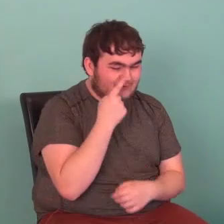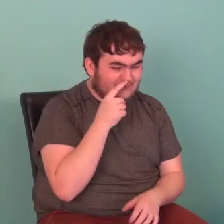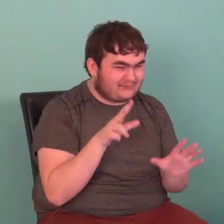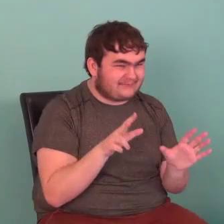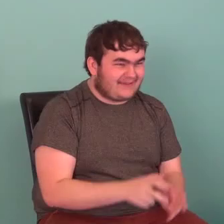O ósmej.